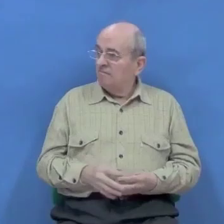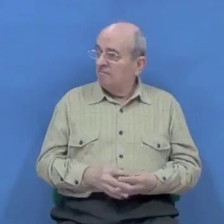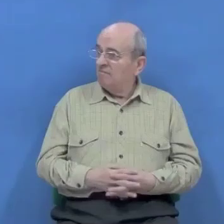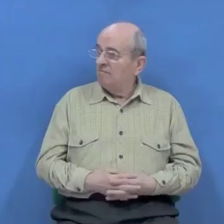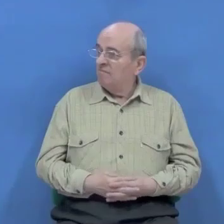Dobrze?